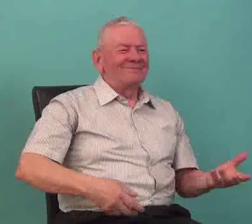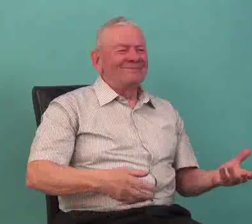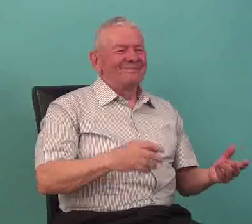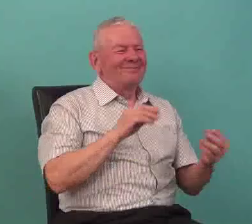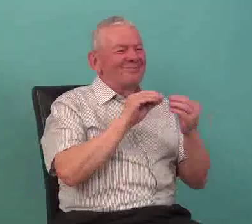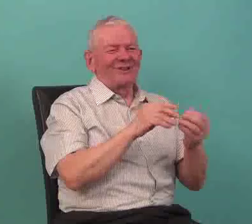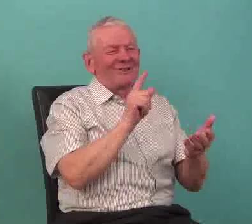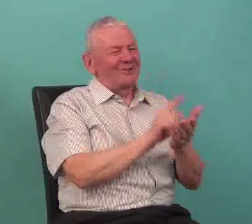Całowanie się nie udało.